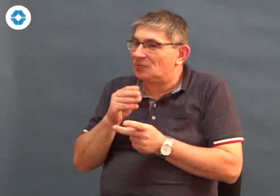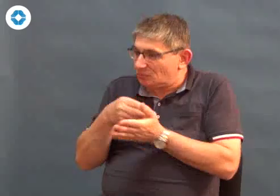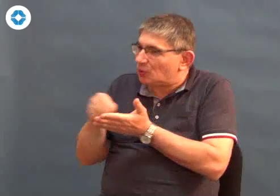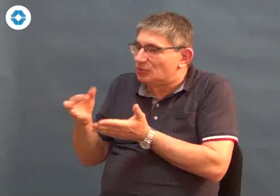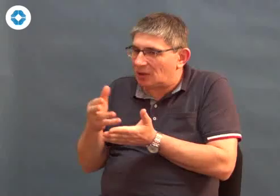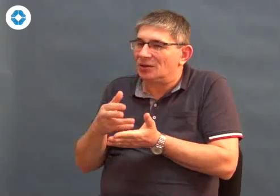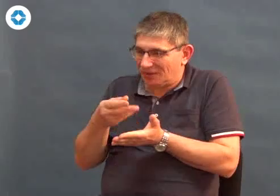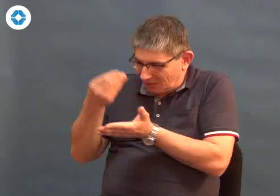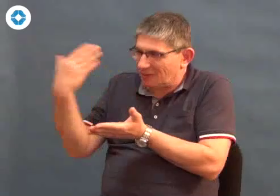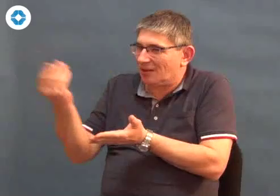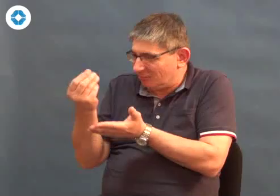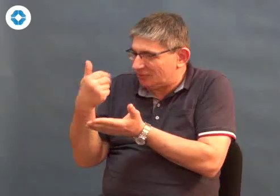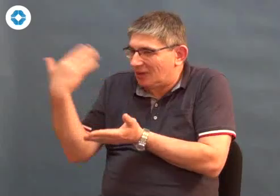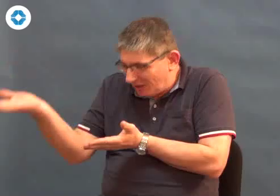Chce mu dać pieniądze.